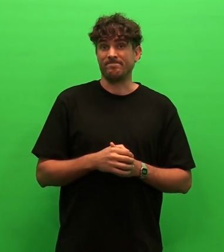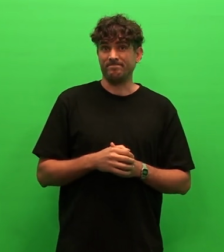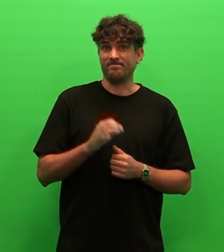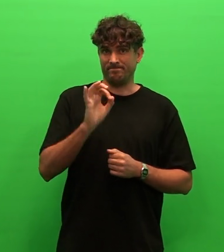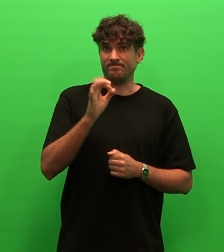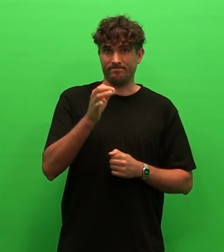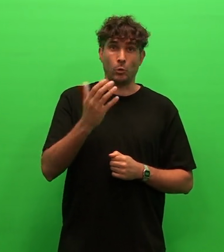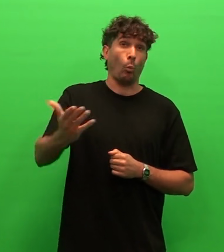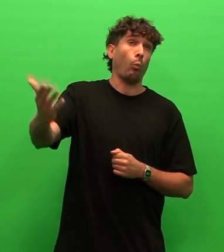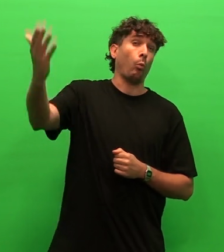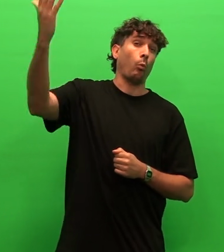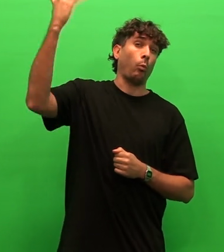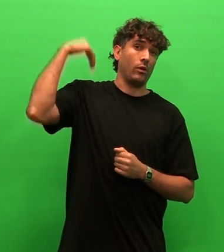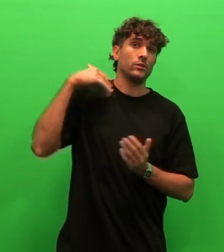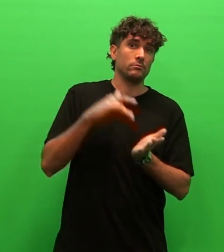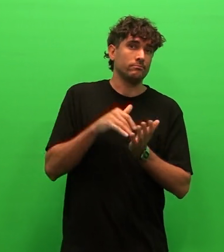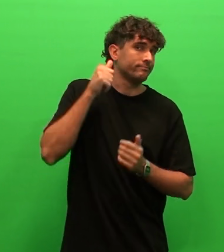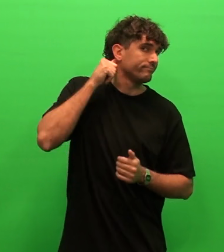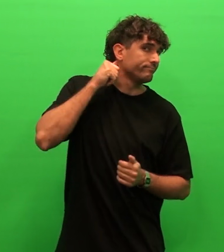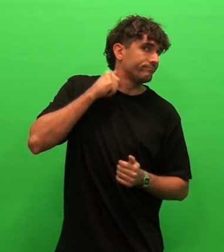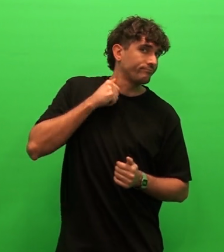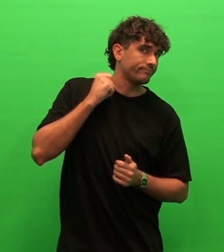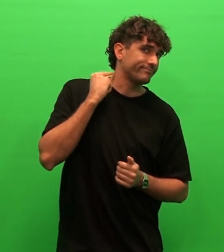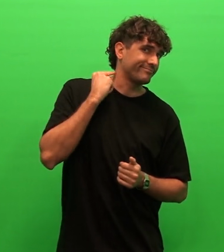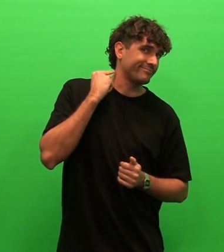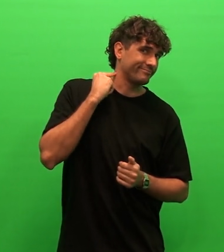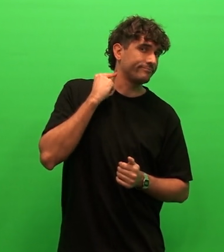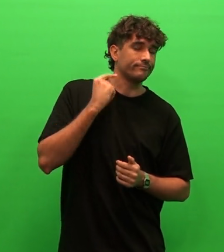Sí, fa molt de temps em van operar aquí, a la zona lateral del coll.